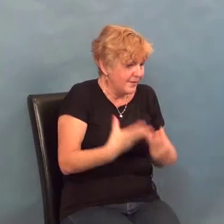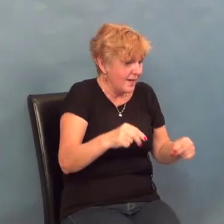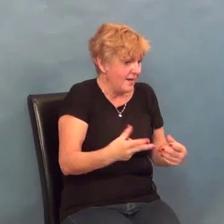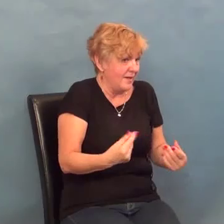Nie pasuje.